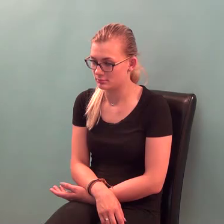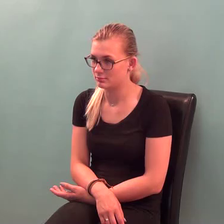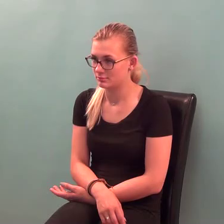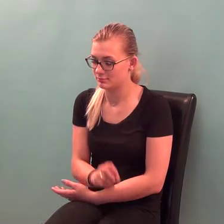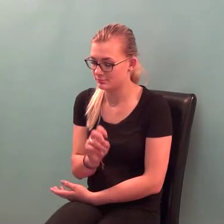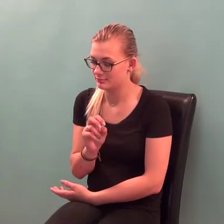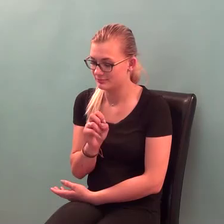Tak, tak, tak.